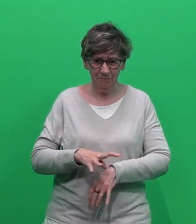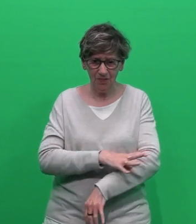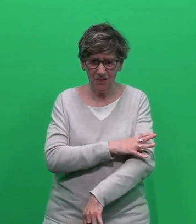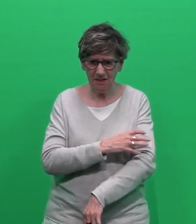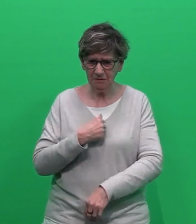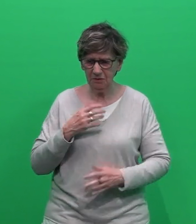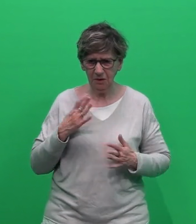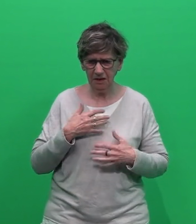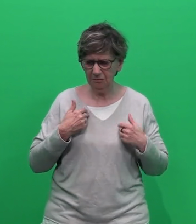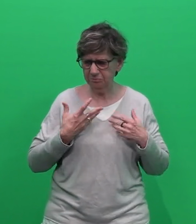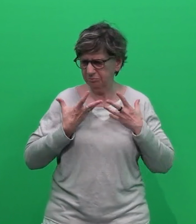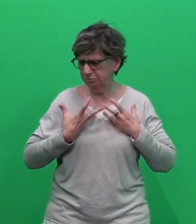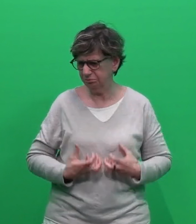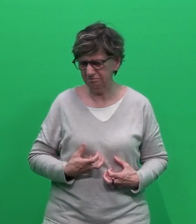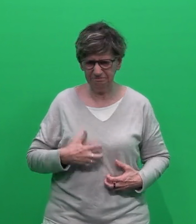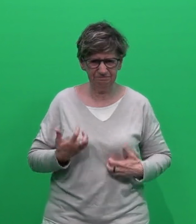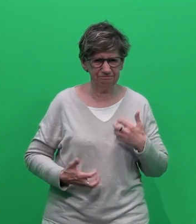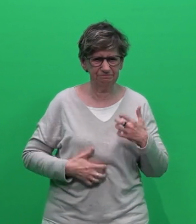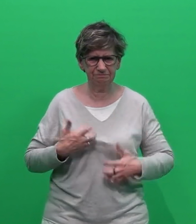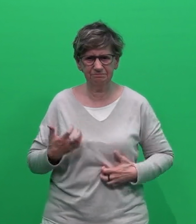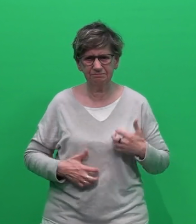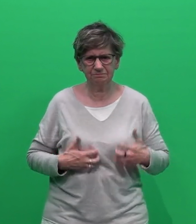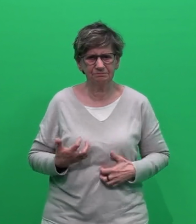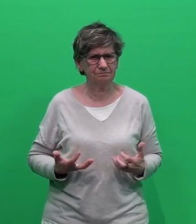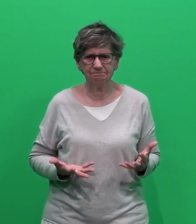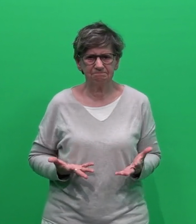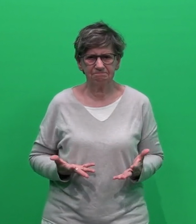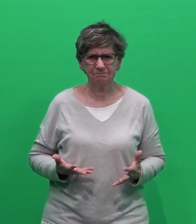No estava gens emocionada, estava trista i de mal humor, no ho sé.